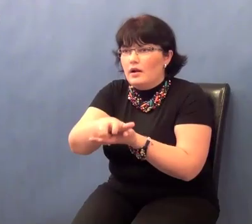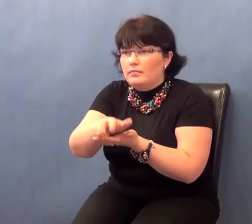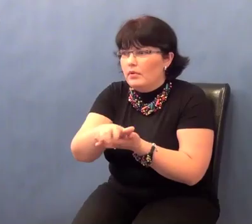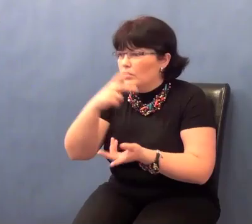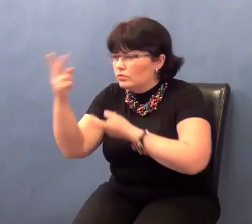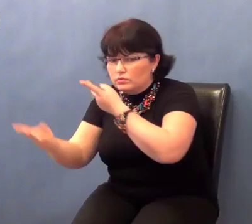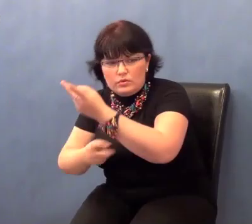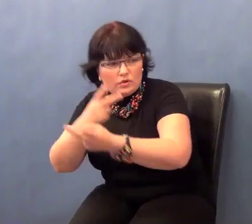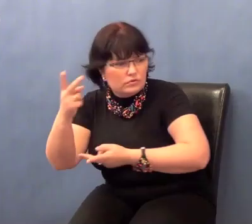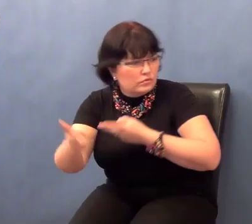Zaczęli szukać.